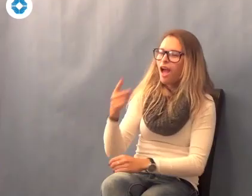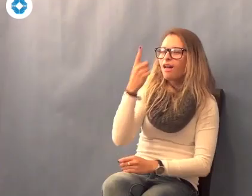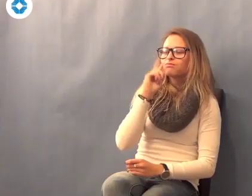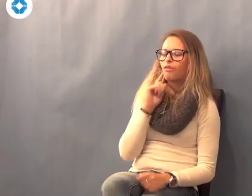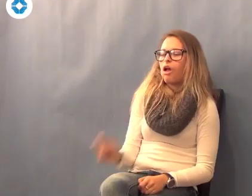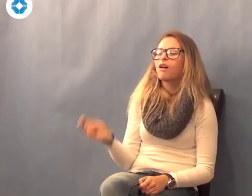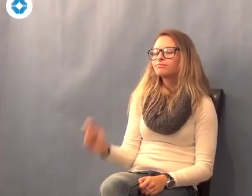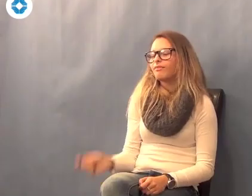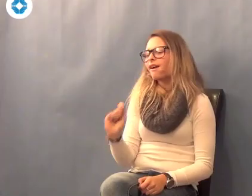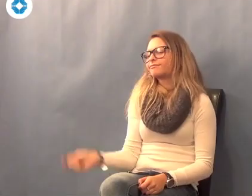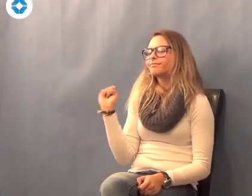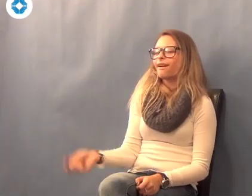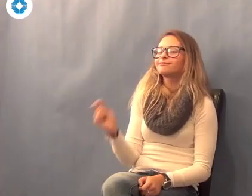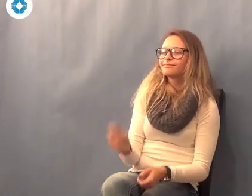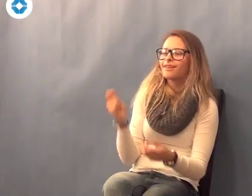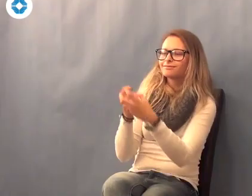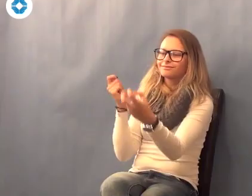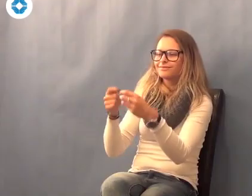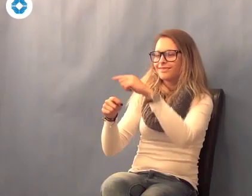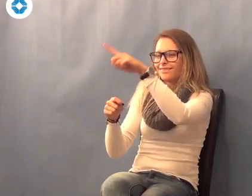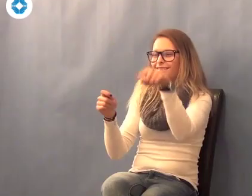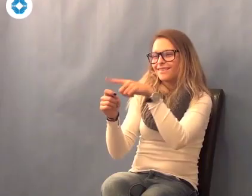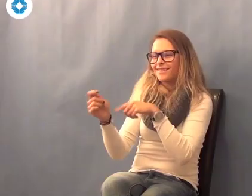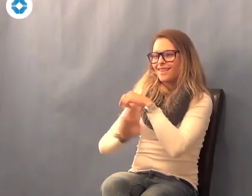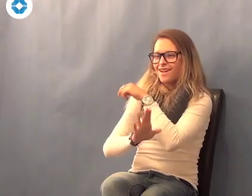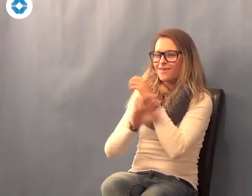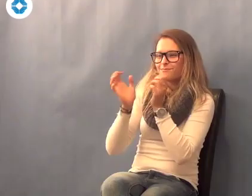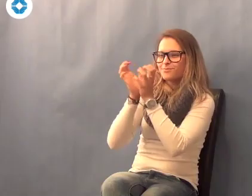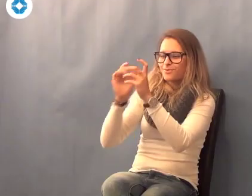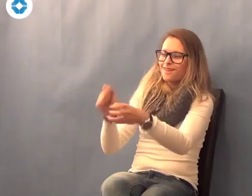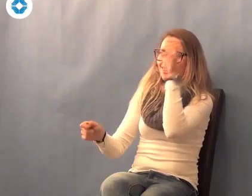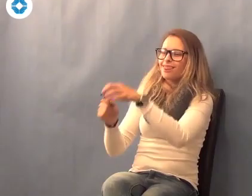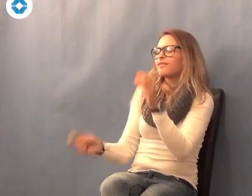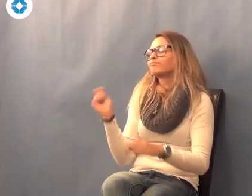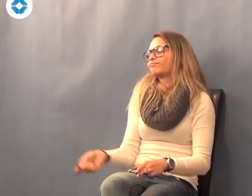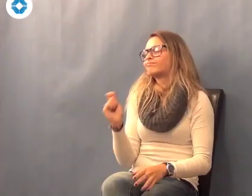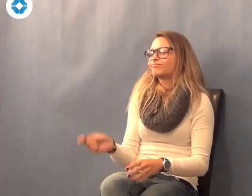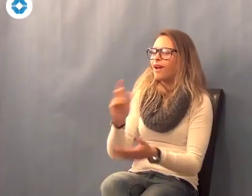Jeden chłopiec stał, odbijał piłeczkę przymocowaną do drewnianej paletki i żuł gumę.